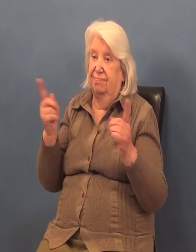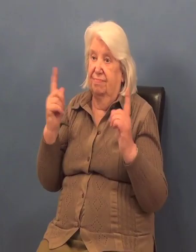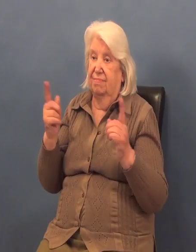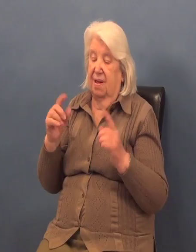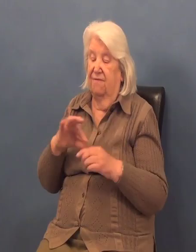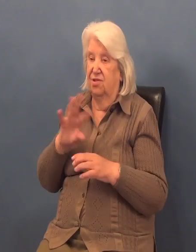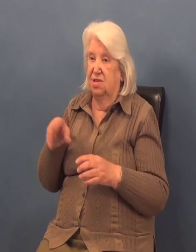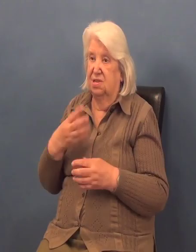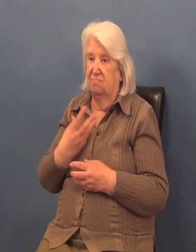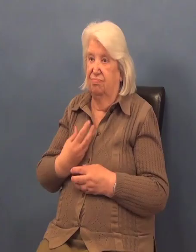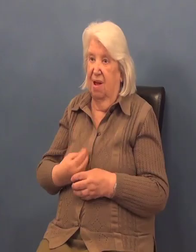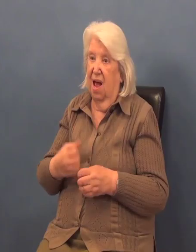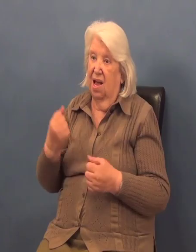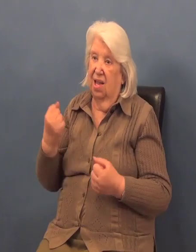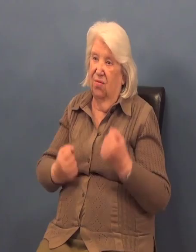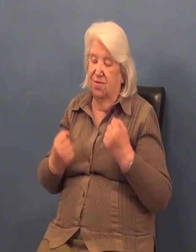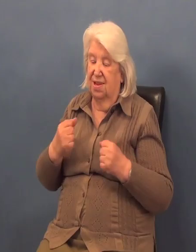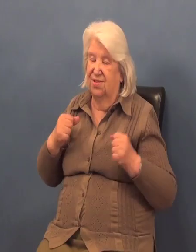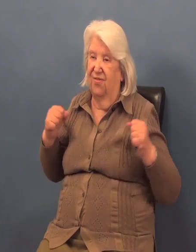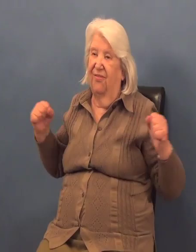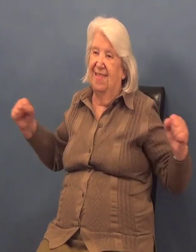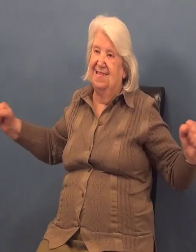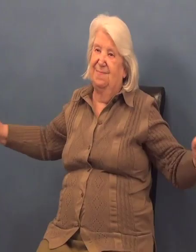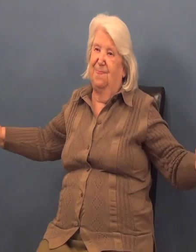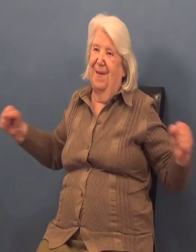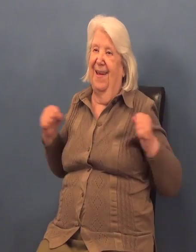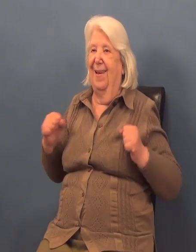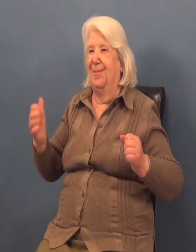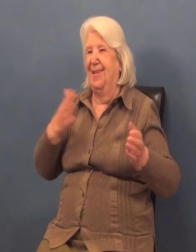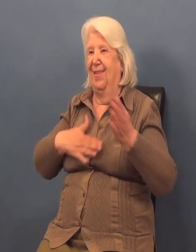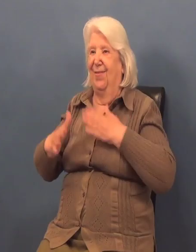Wszystkim ulżyło, a ten kierowca się wyspał i jest zadowolony.